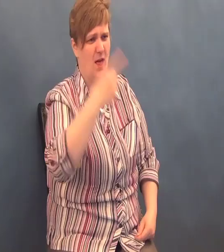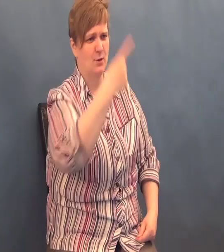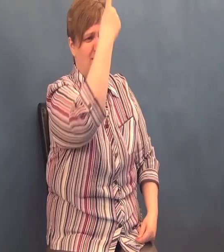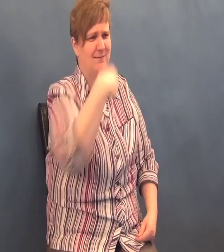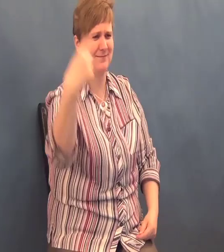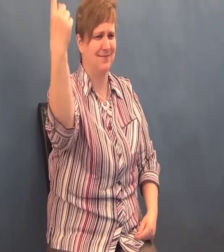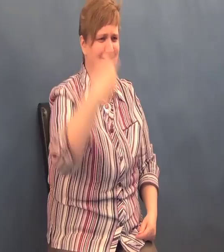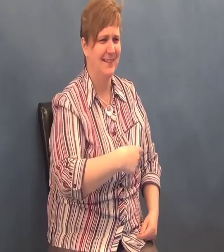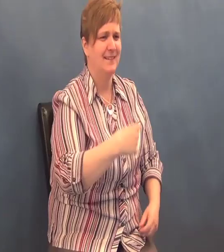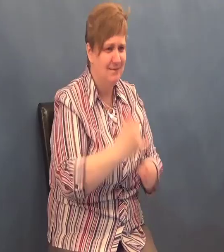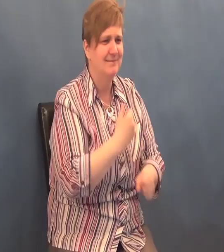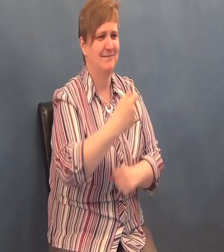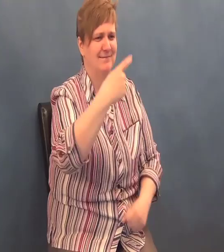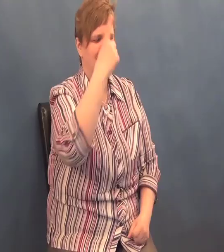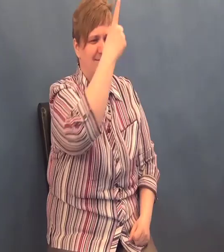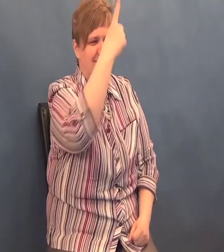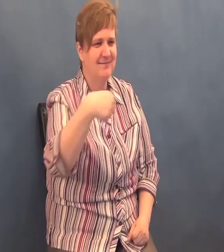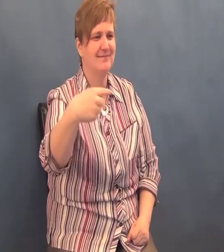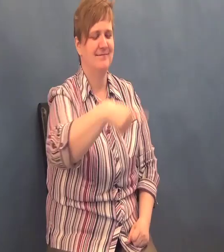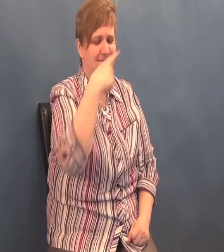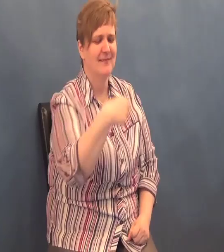Więc odpadam, nie udało się, odpadam.